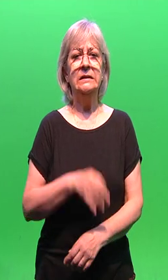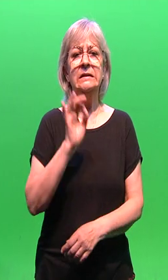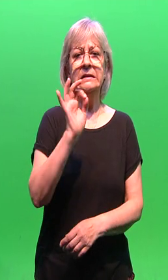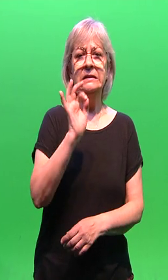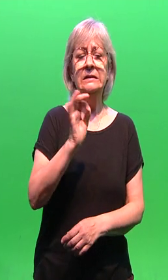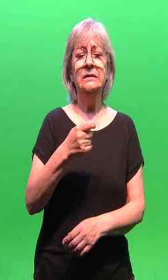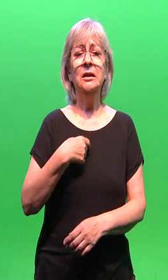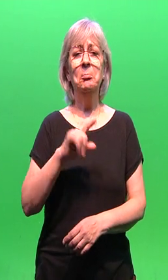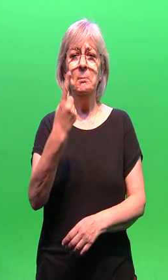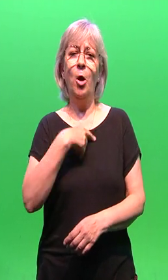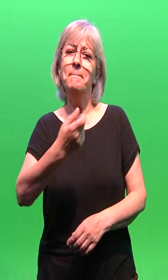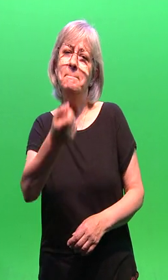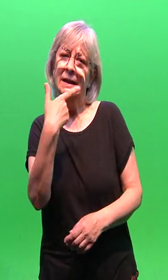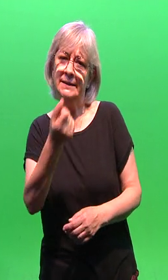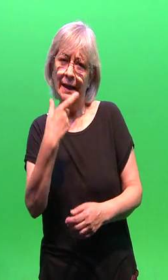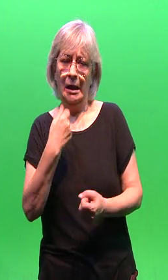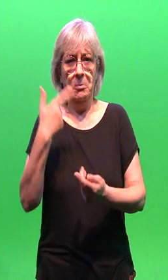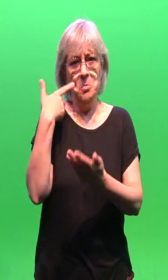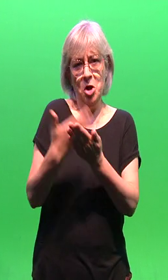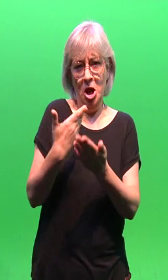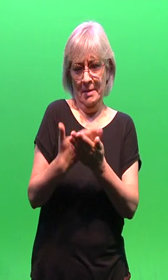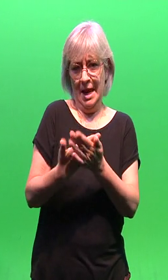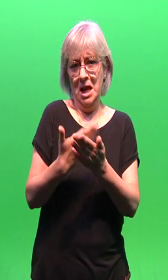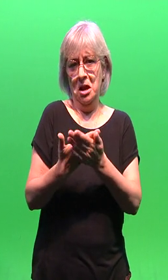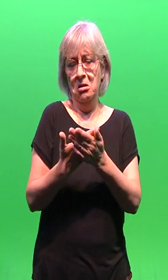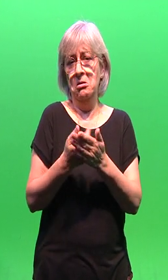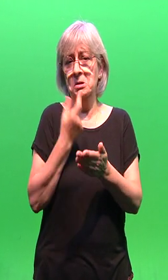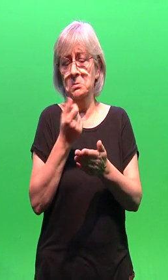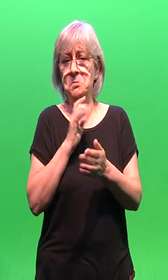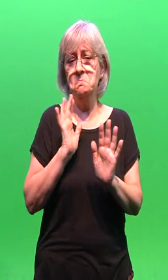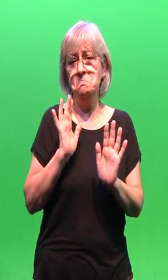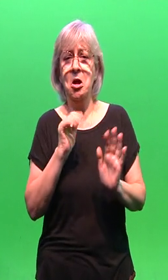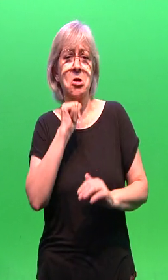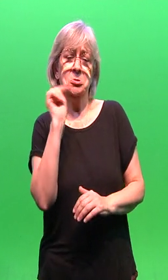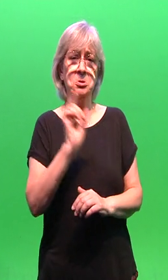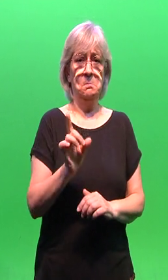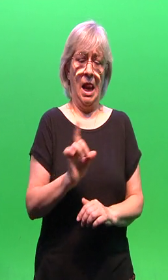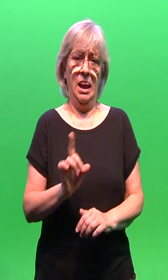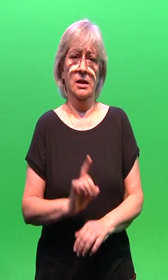Sí, primer vaig provar de prendre pastilles i no m'ha anat malament.